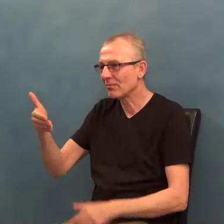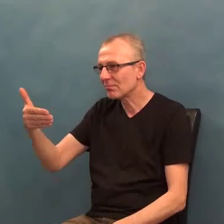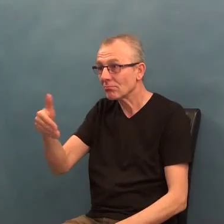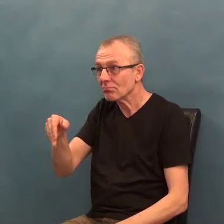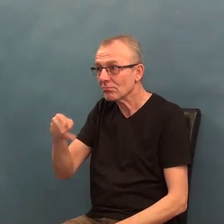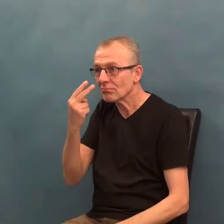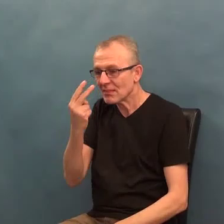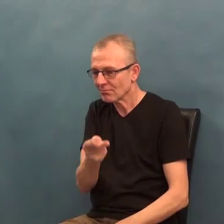Zobaczyła go.